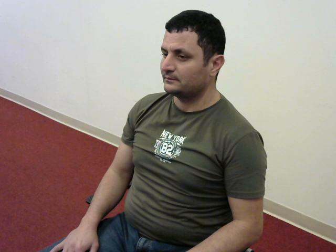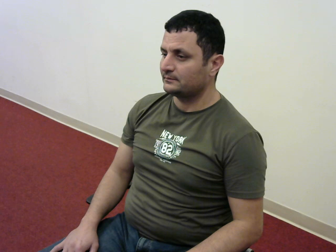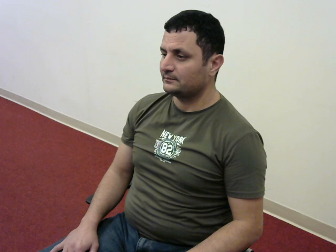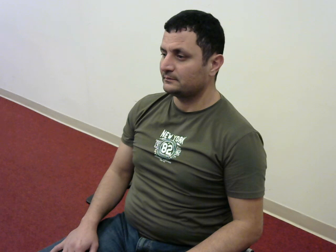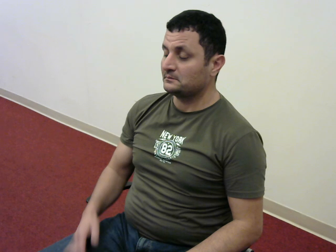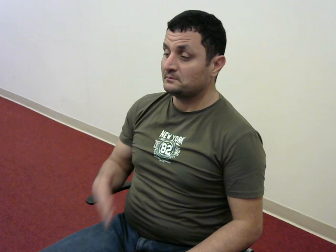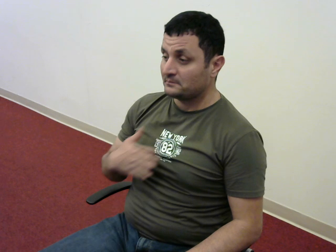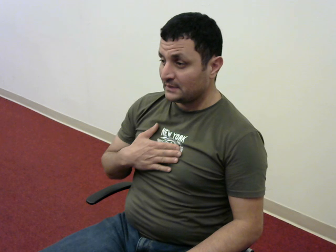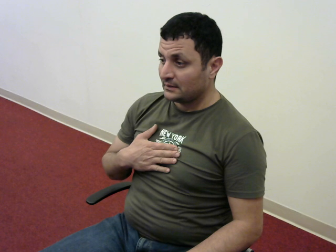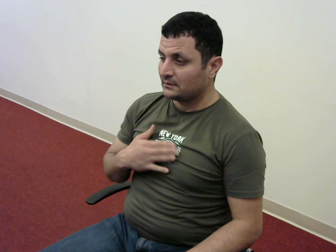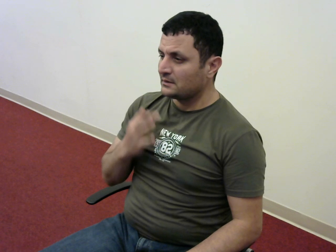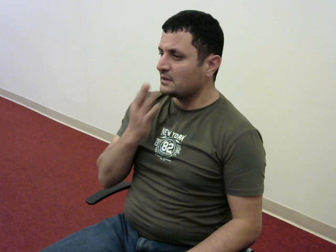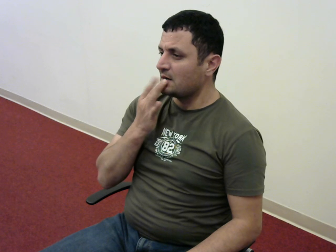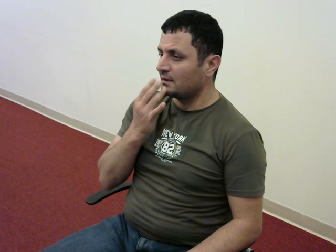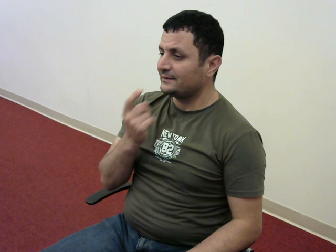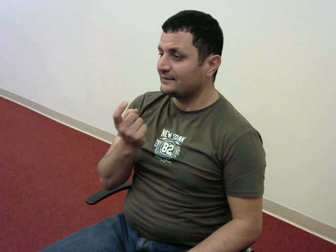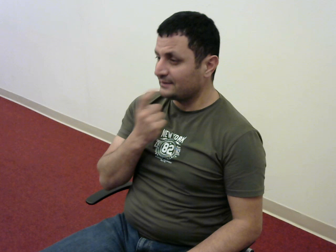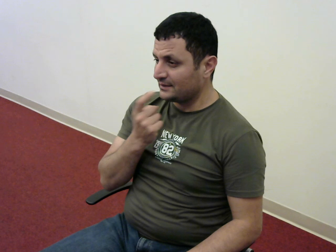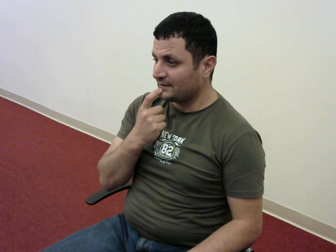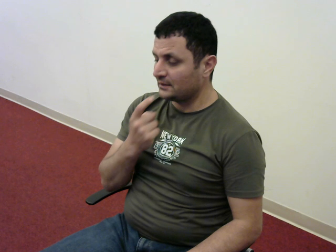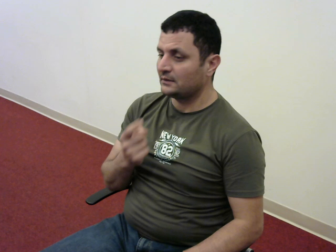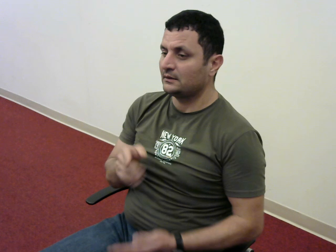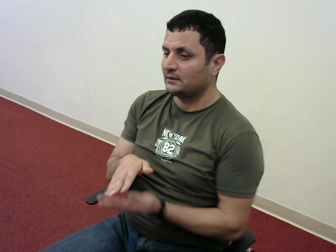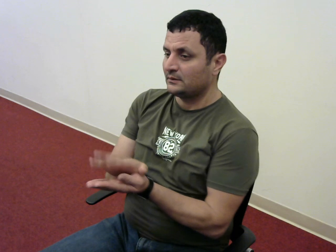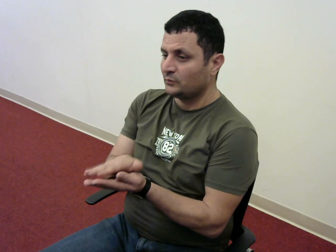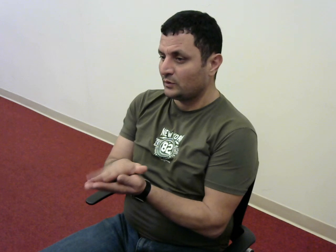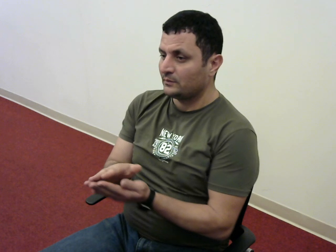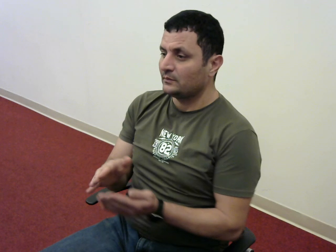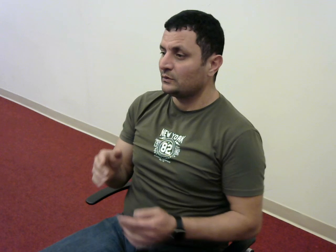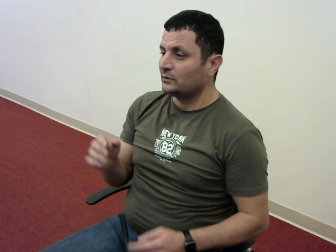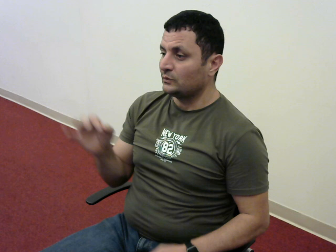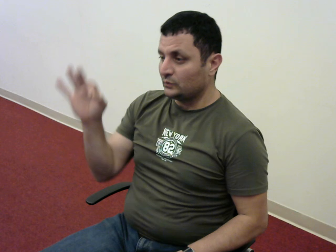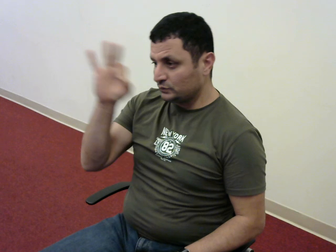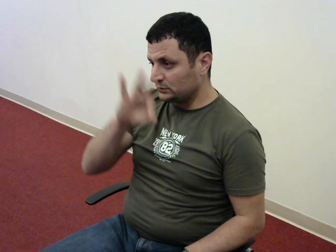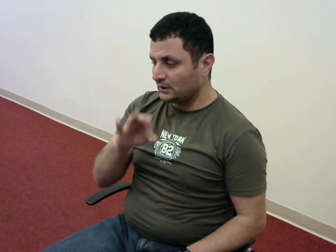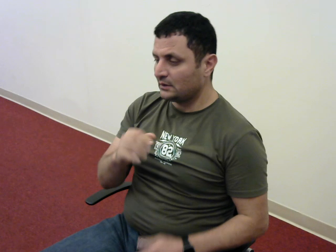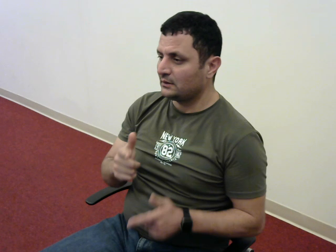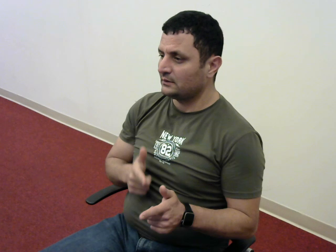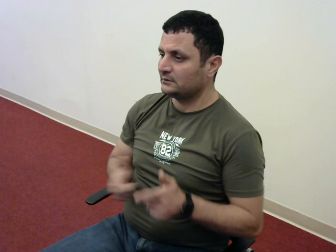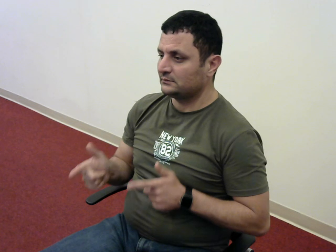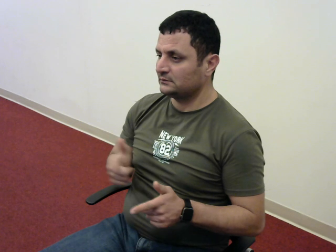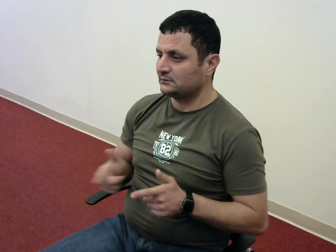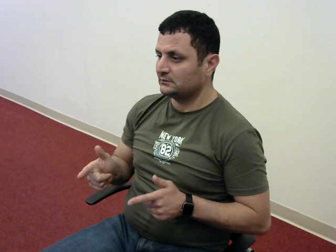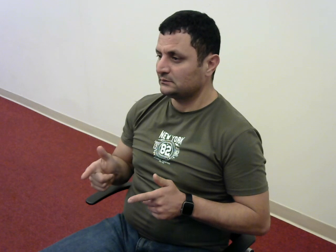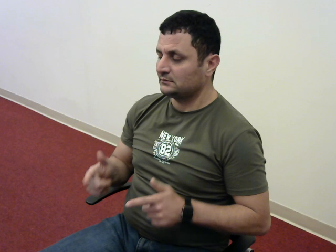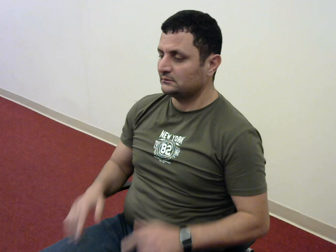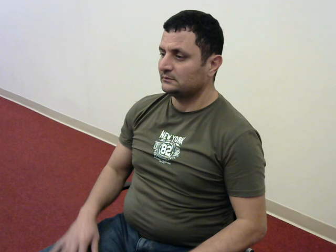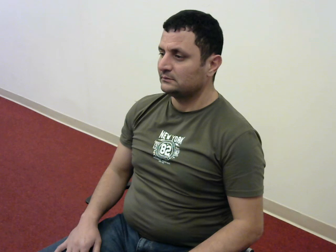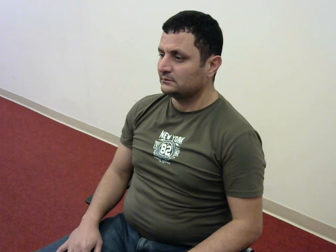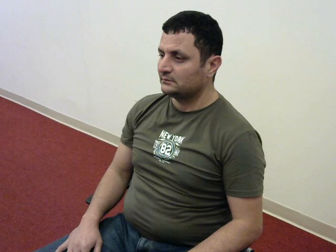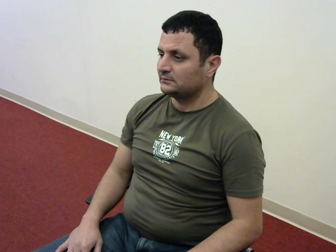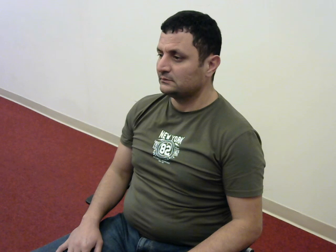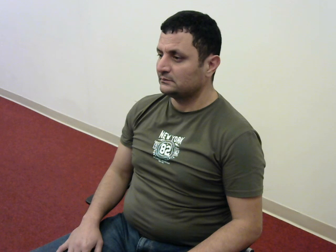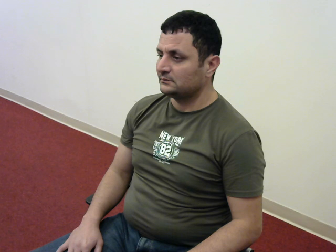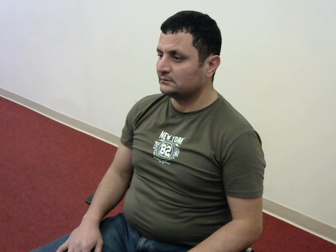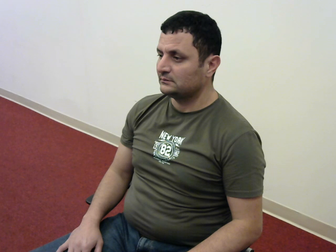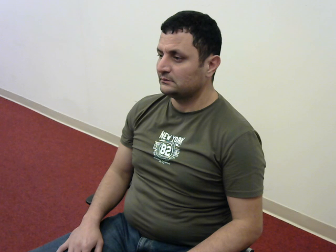Mən xarici dil diplom üçün hazırlaşıram